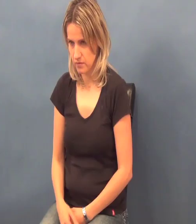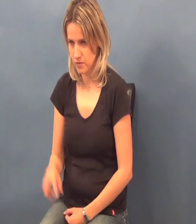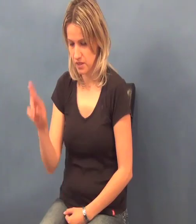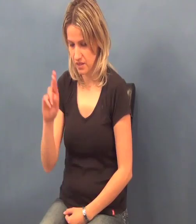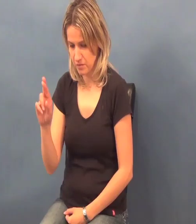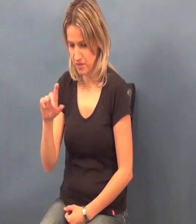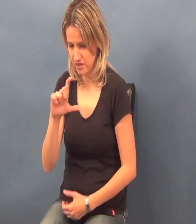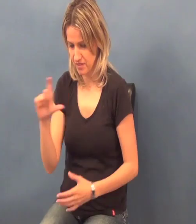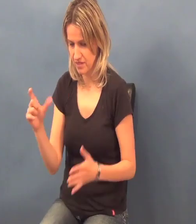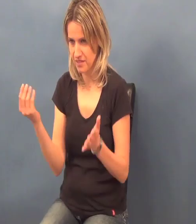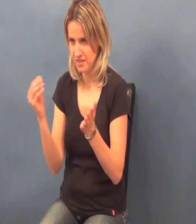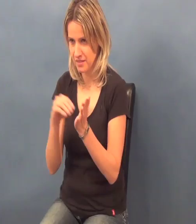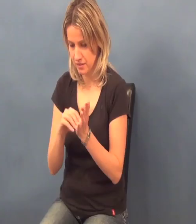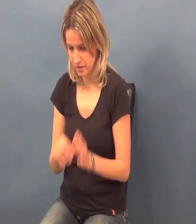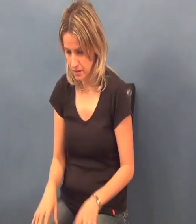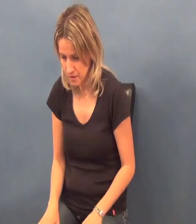Dodać niebieski blok.